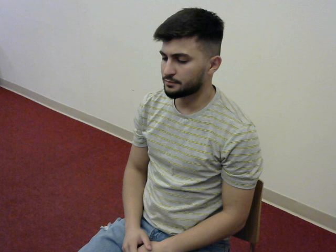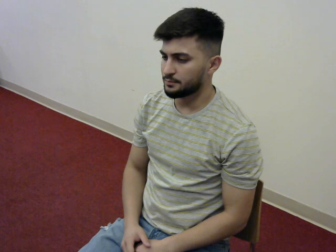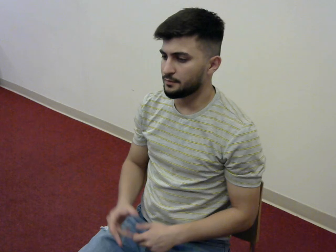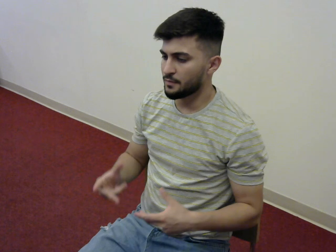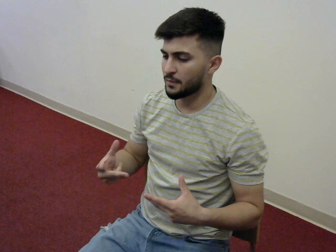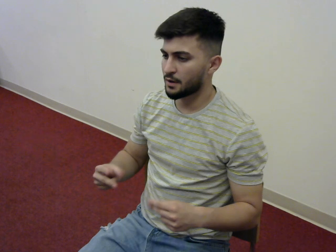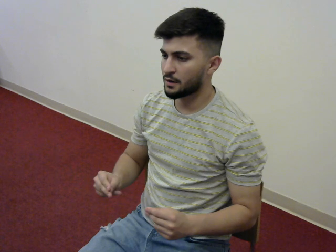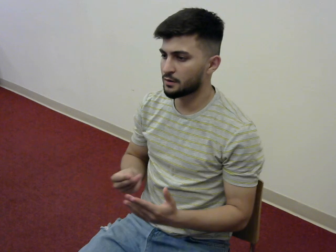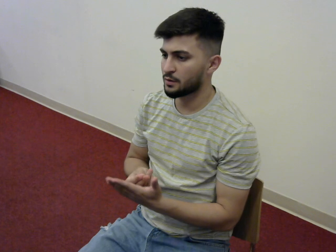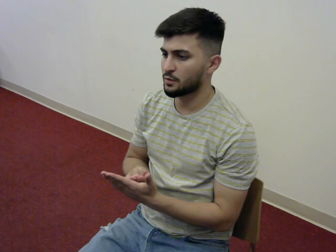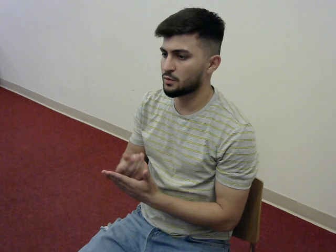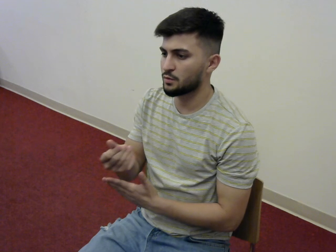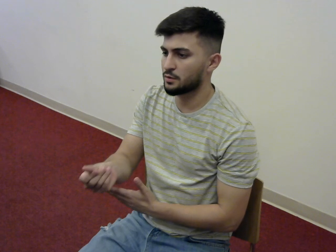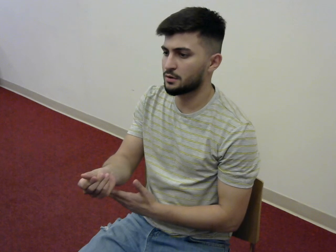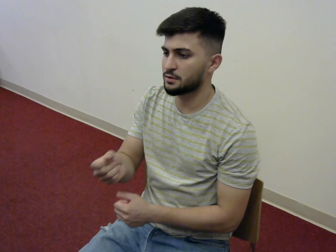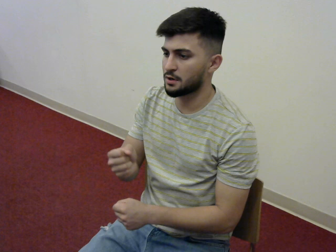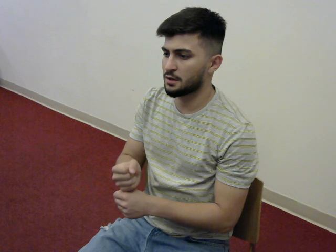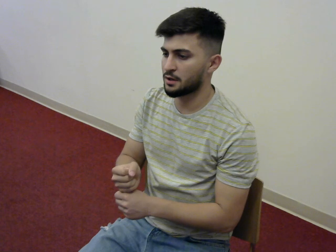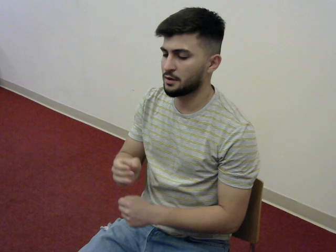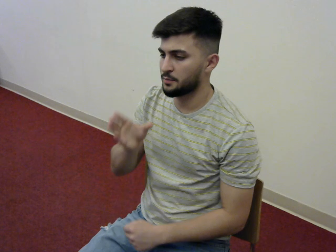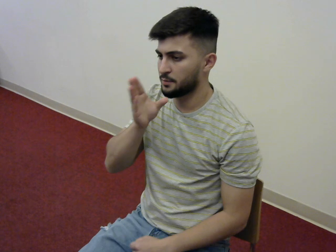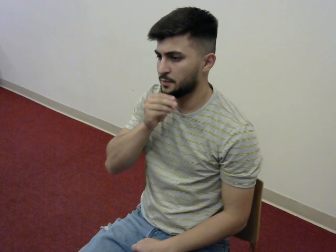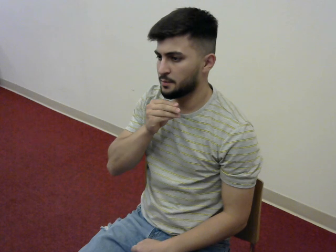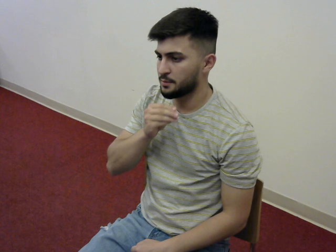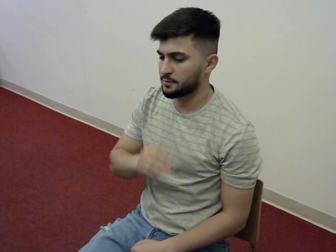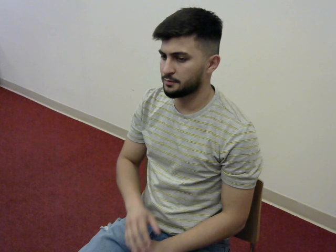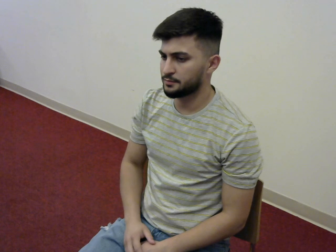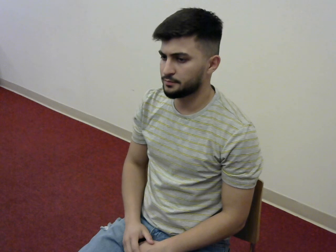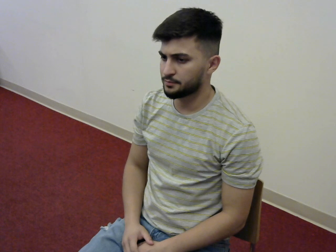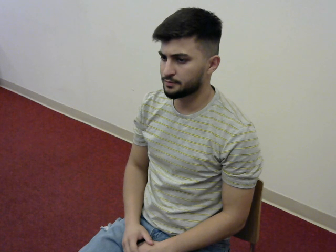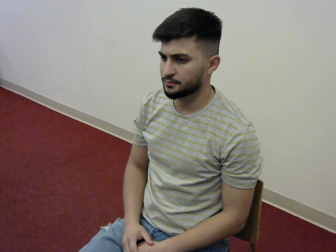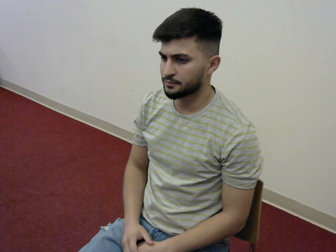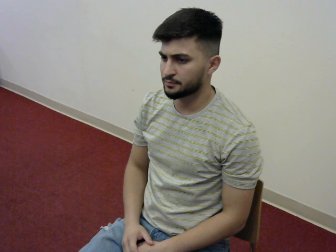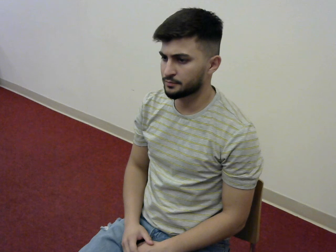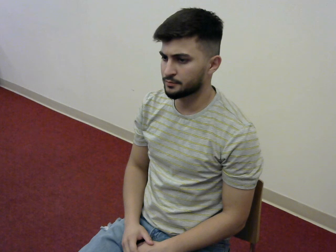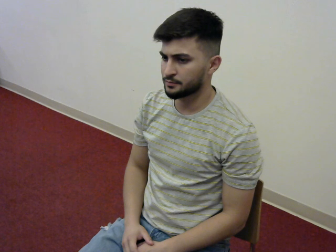Harda ödəniş edə bilərəm?